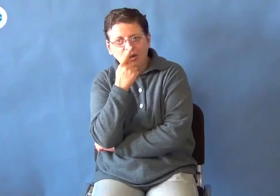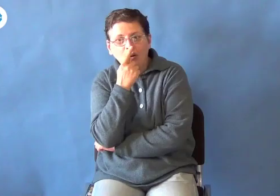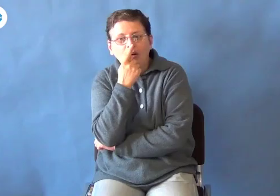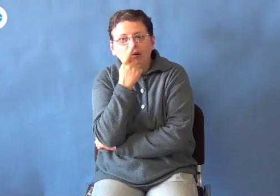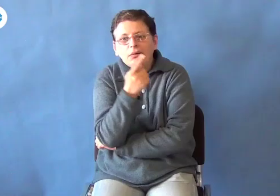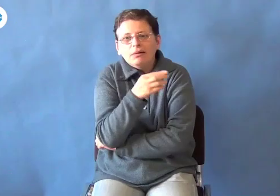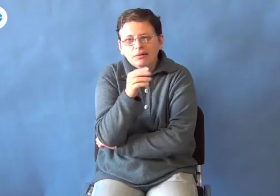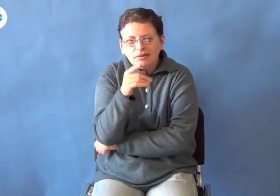Rosja.